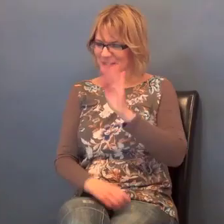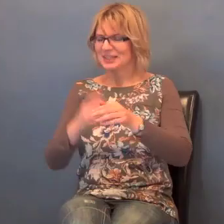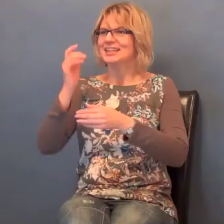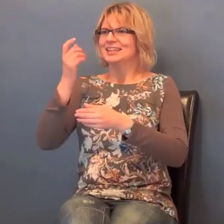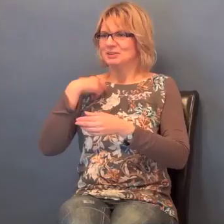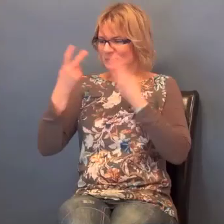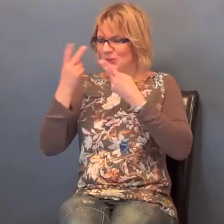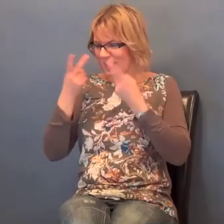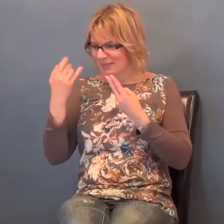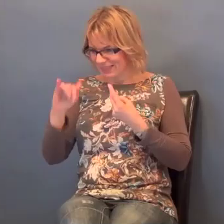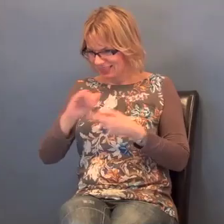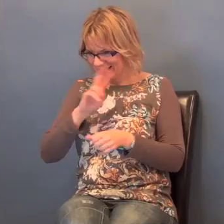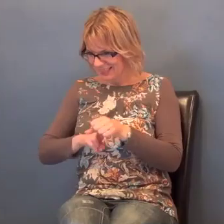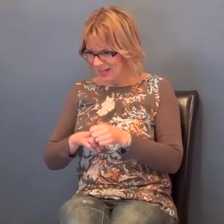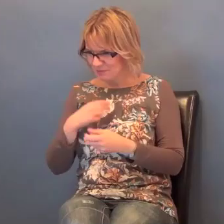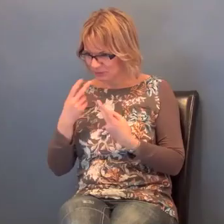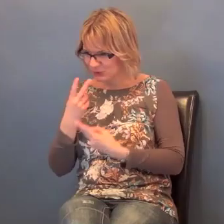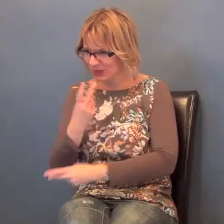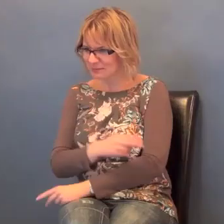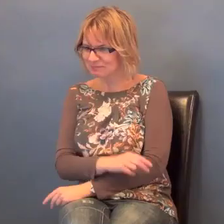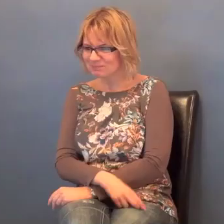Dobra, poszukam innego terminu.